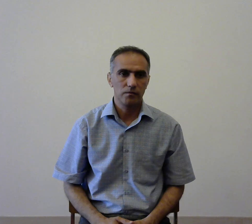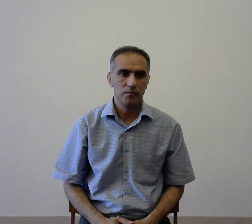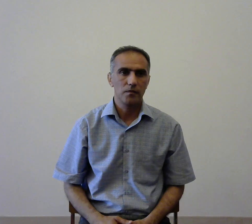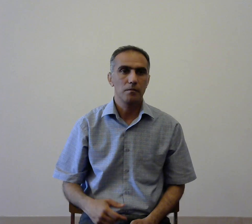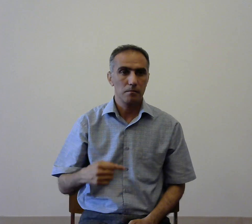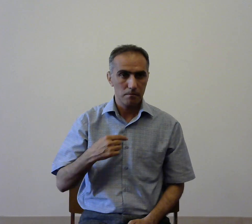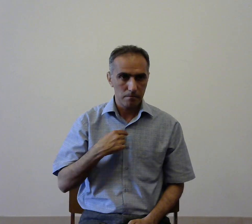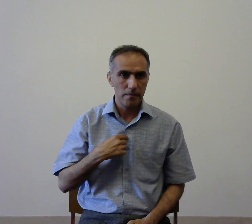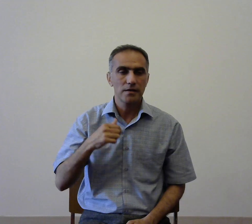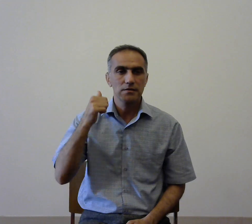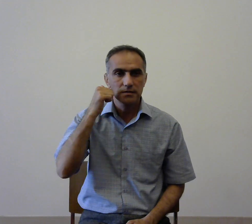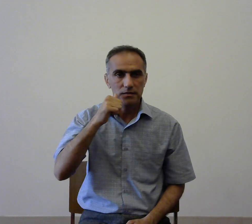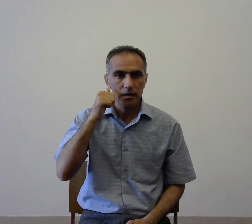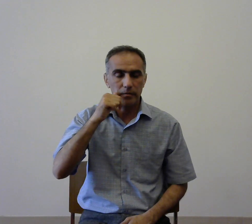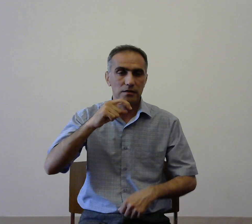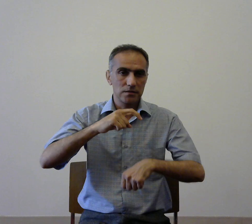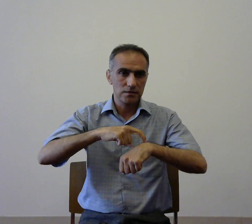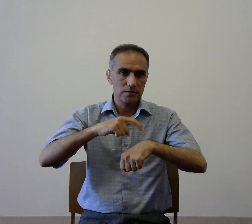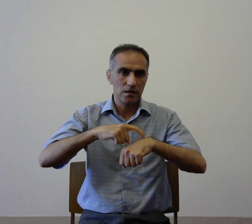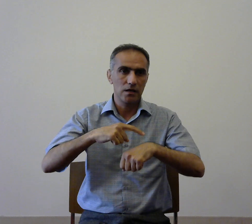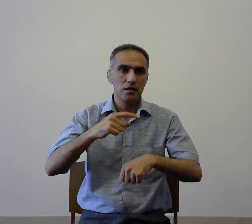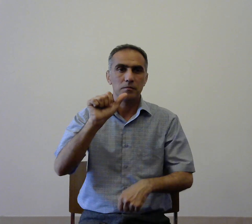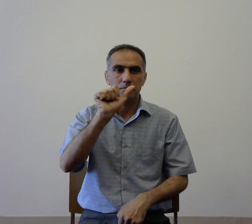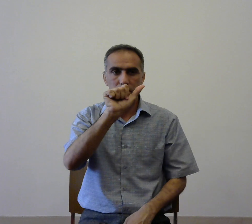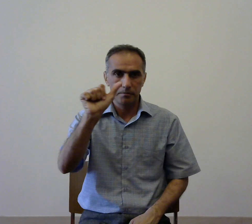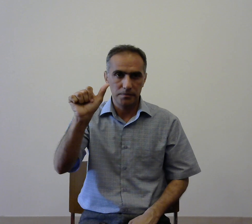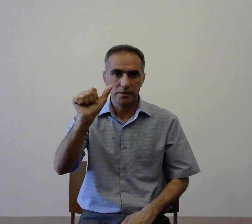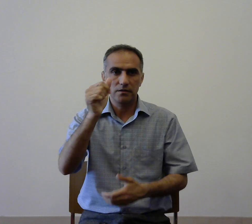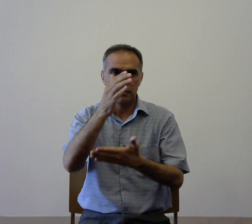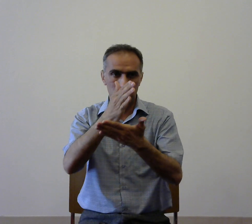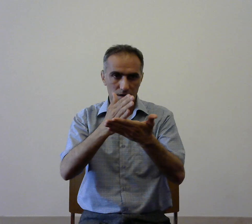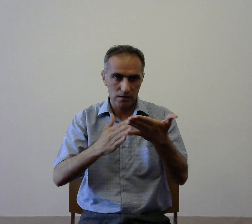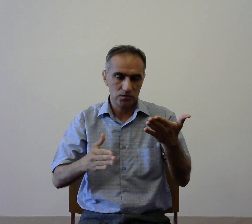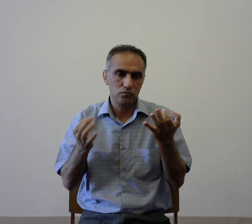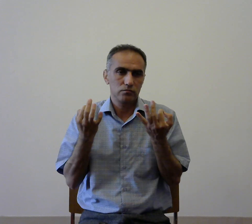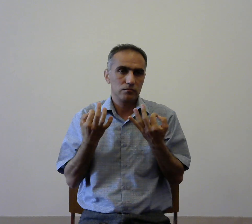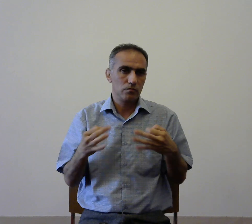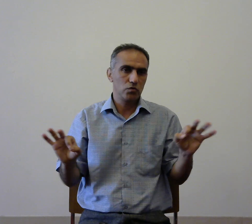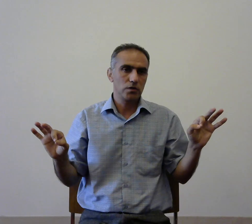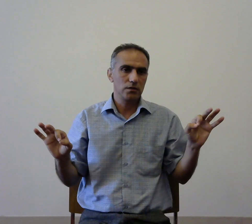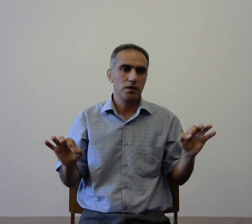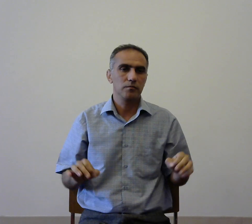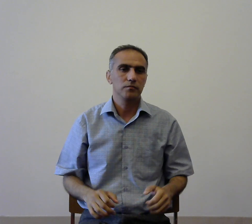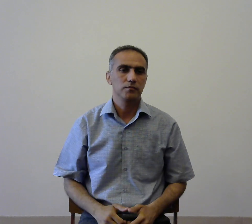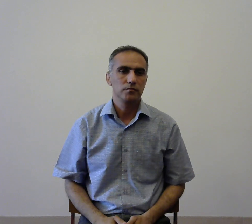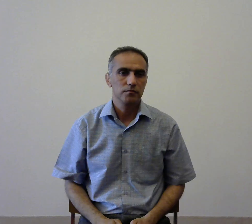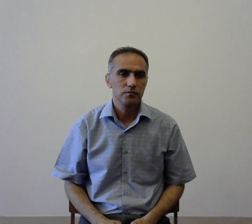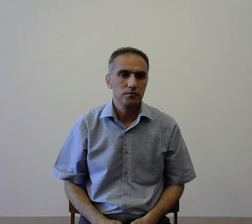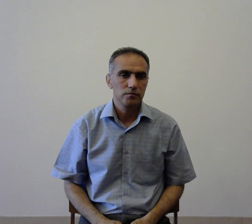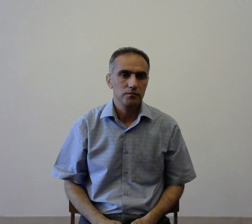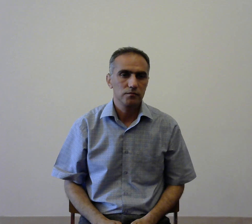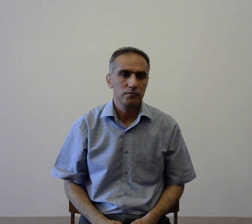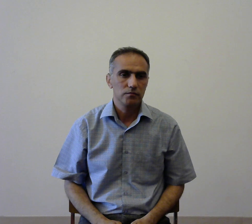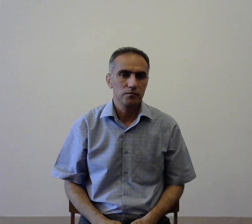Mən sabah saat birin yarısı boşam